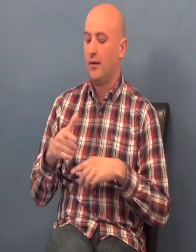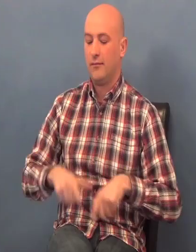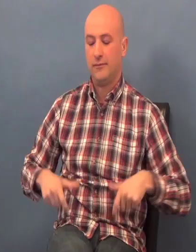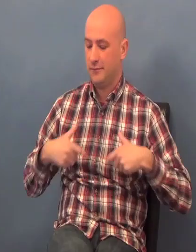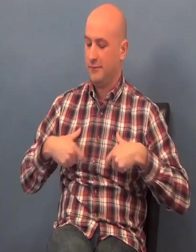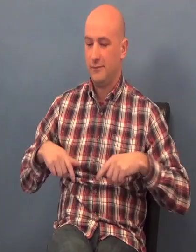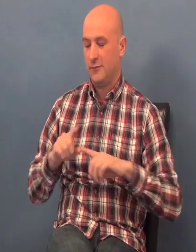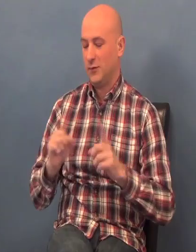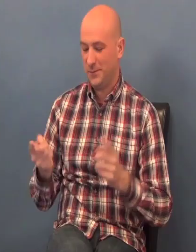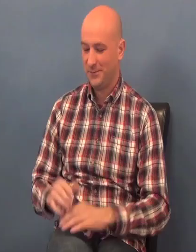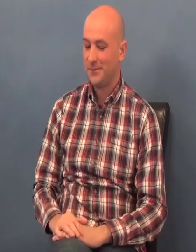Nie można mieć stroju kąpielowego.